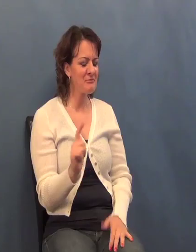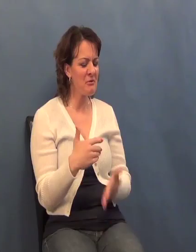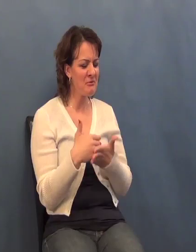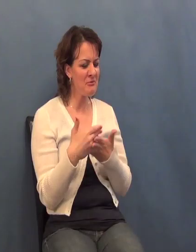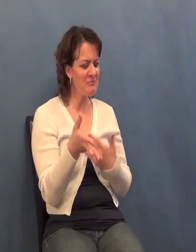Zapomniałam.